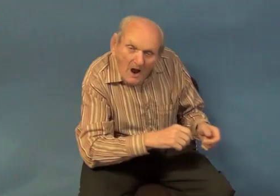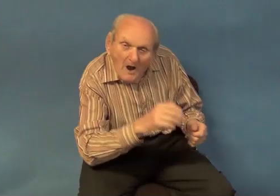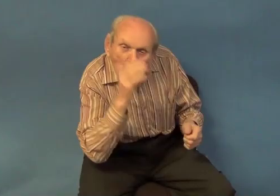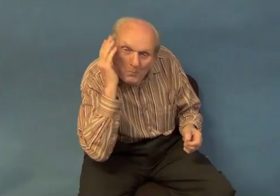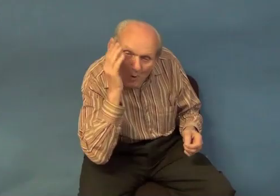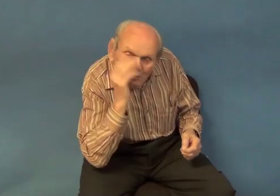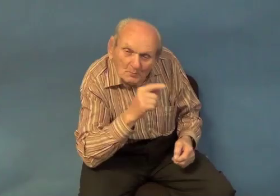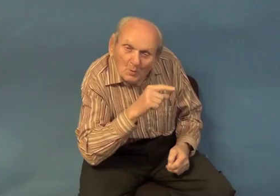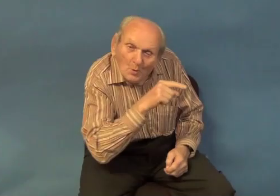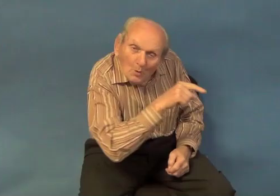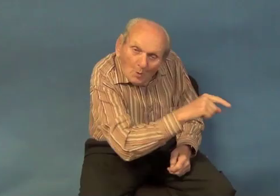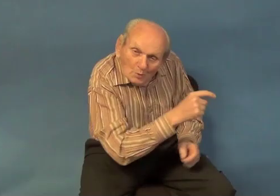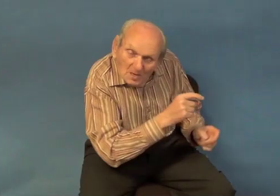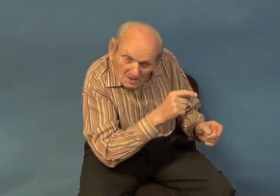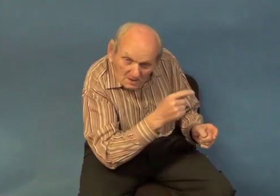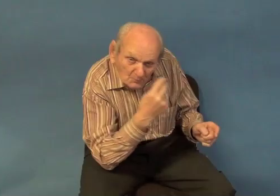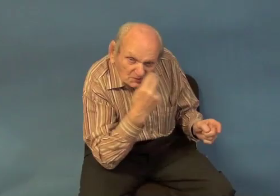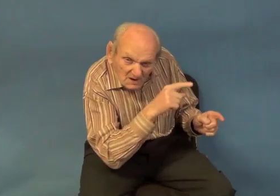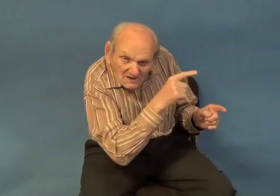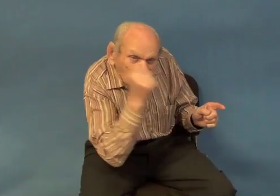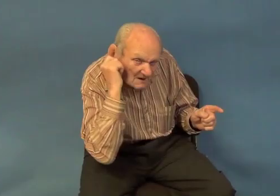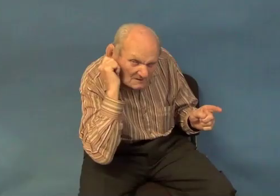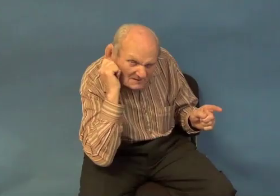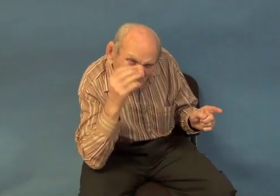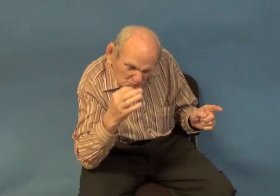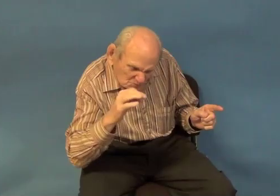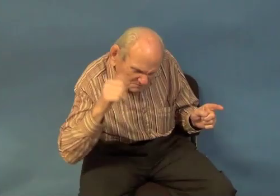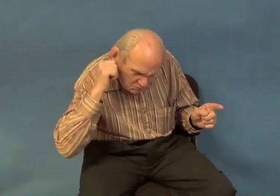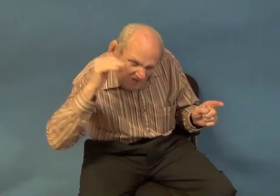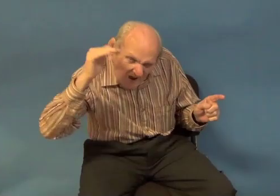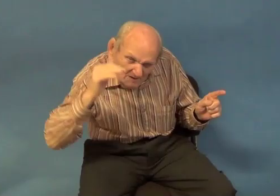Potem ten chłopiec zobaczył małą dziewczynkę.